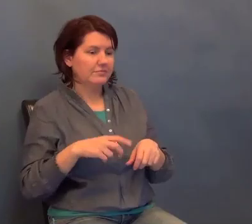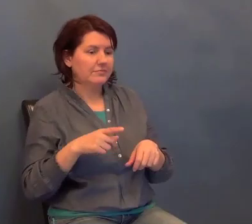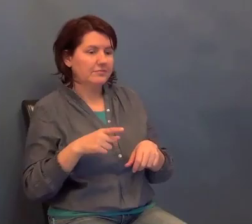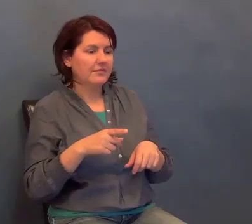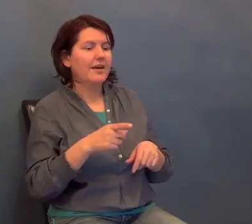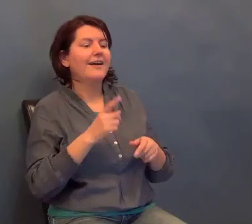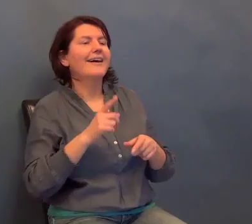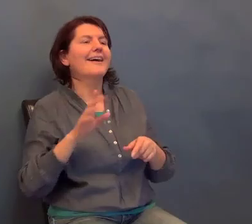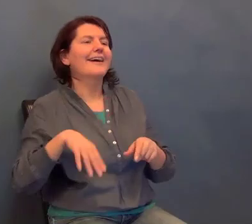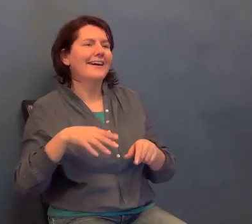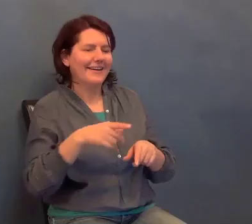Aaa, hulajnoga.